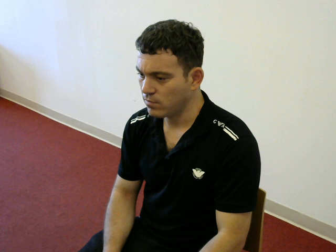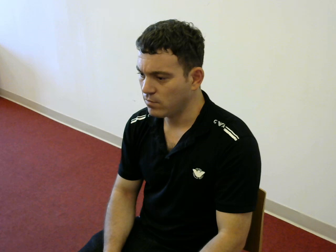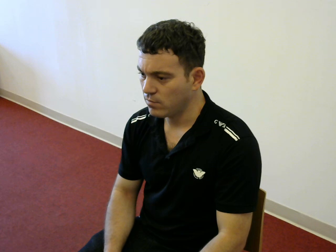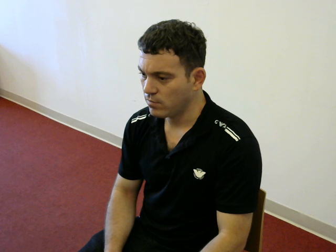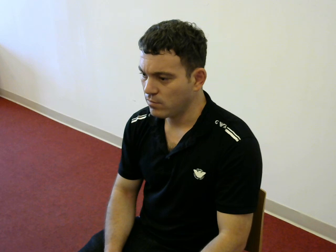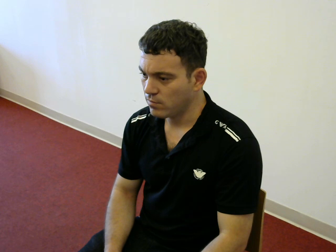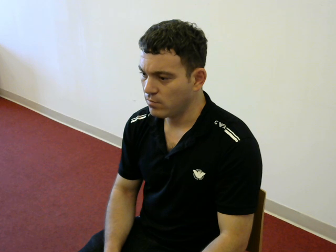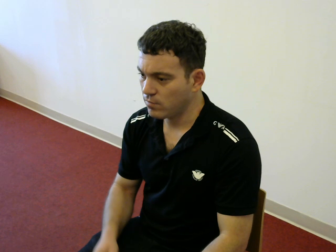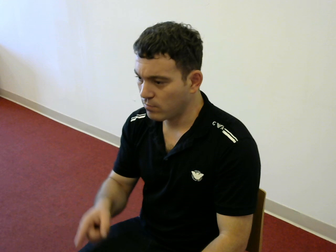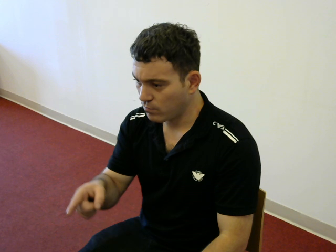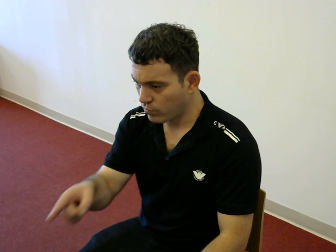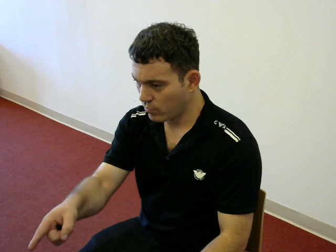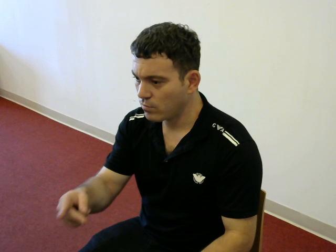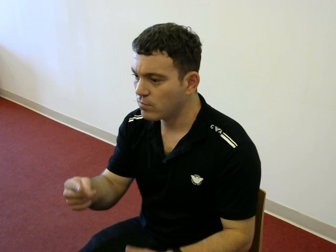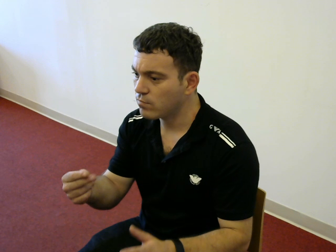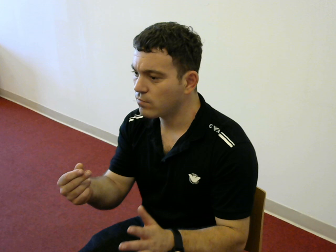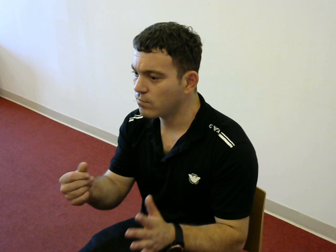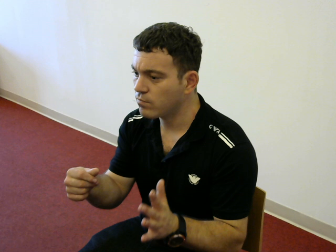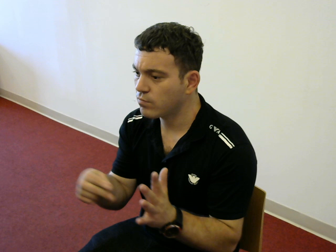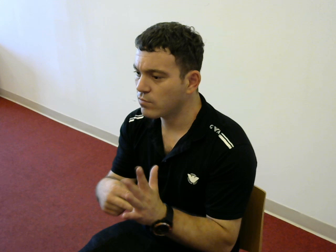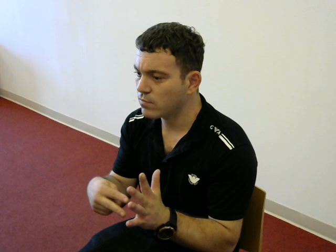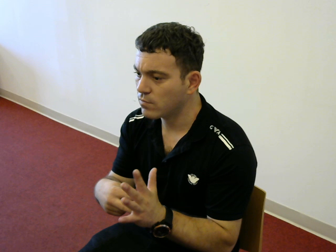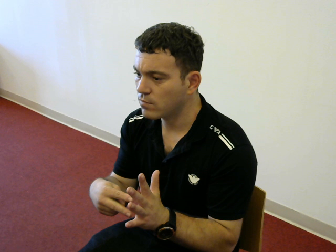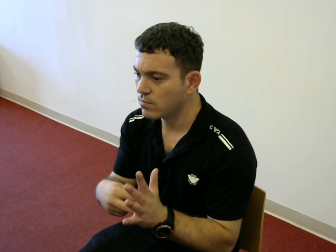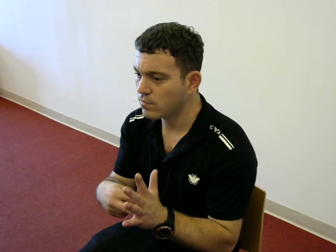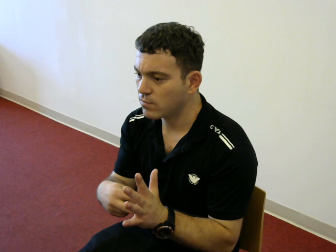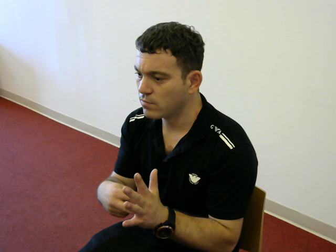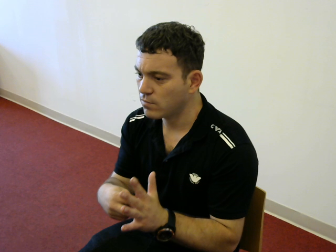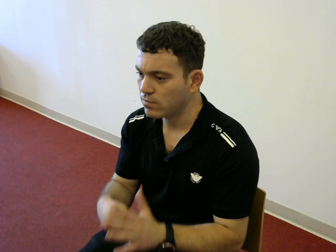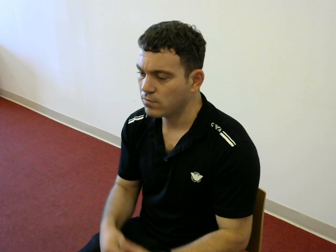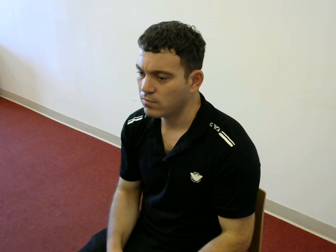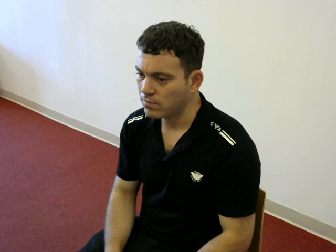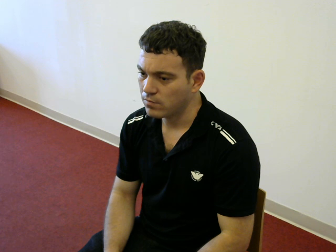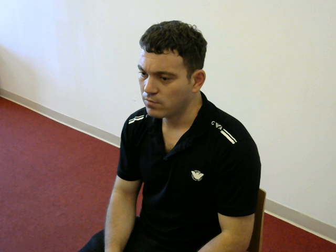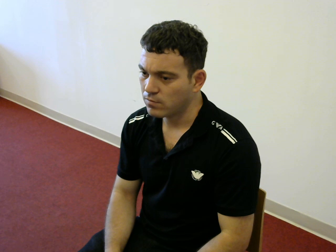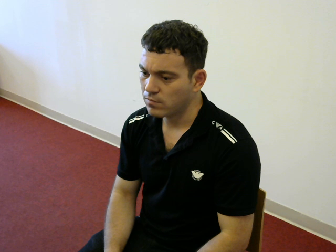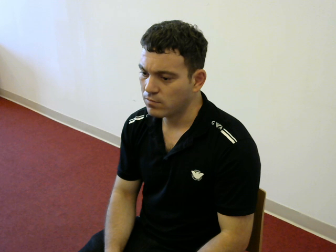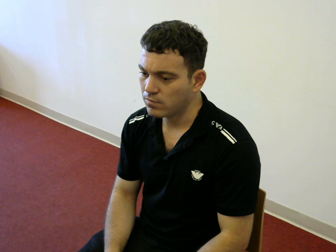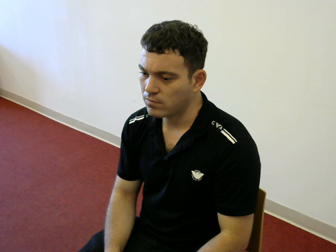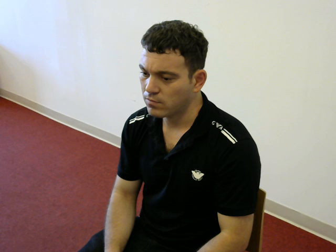Bu neçəyədir?